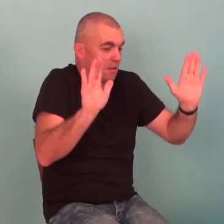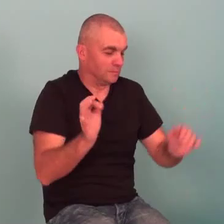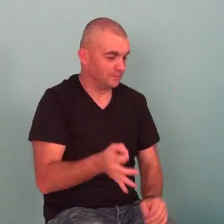Dobrze.